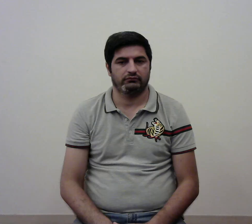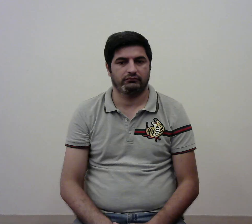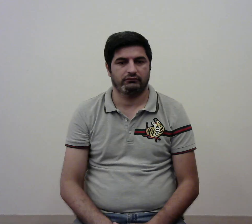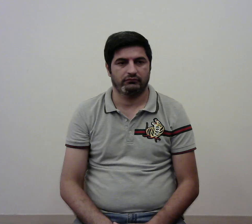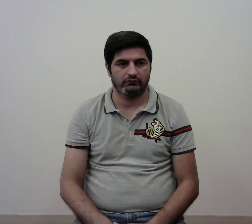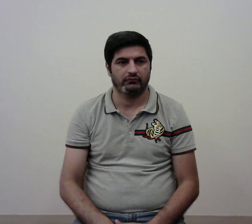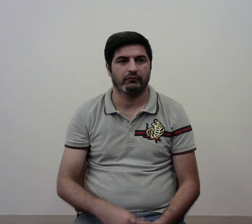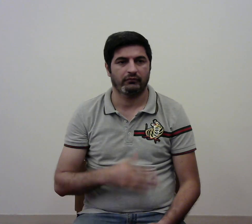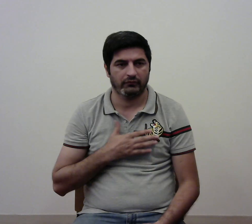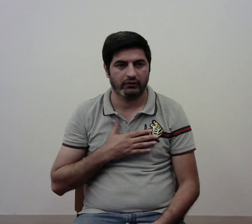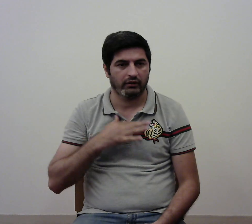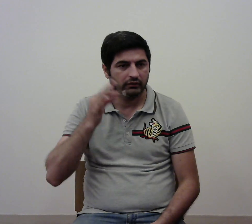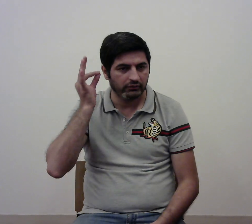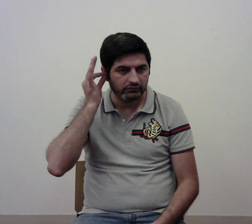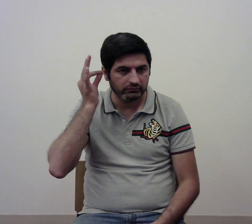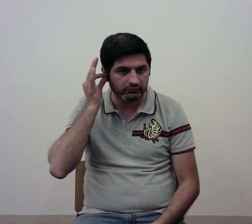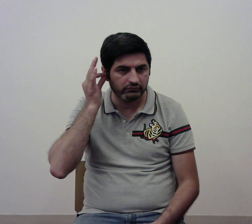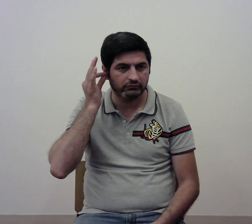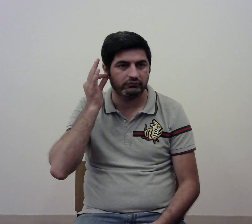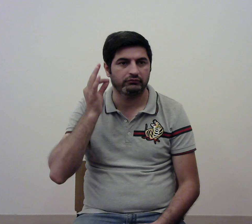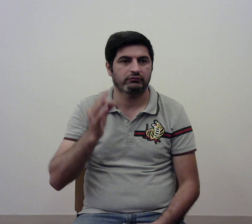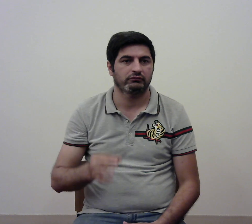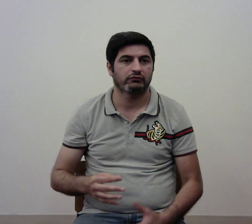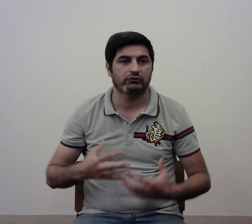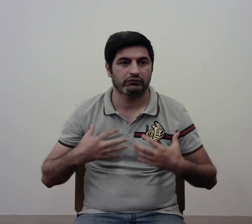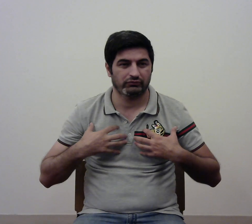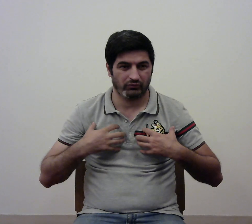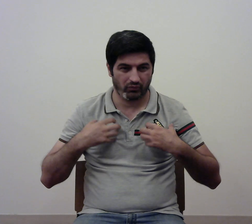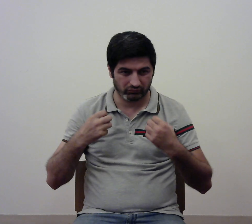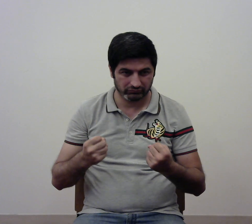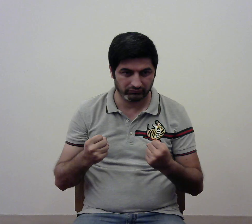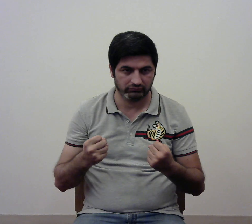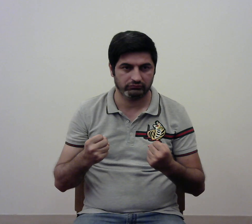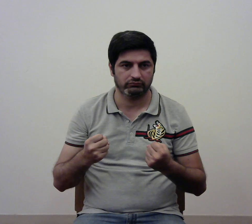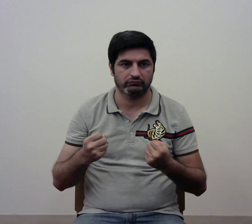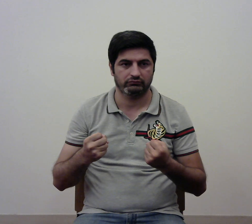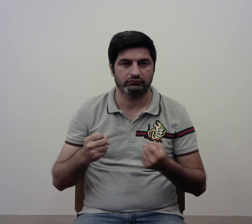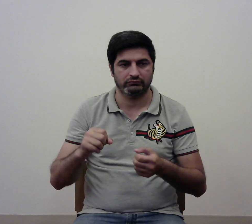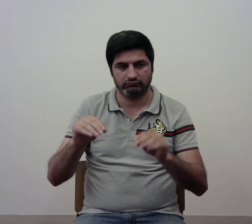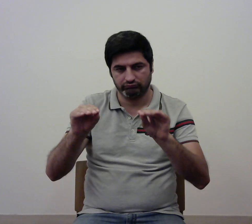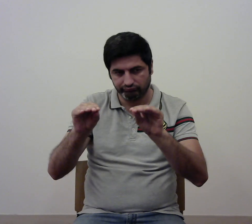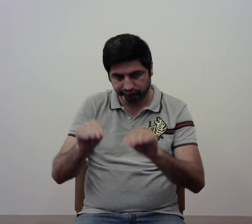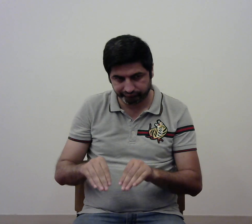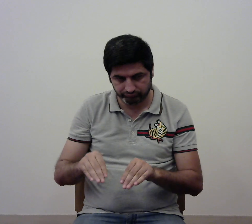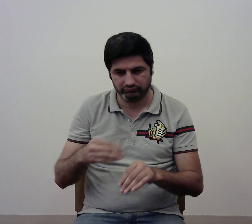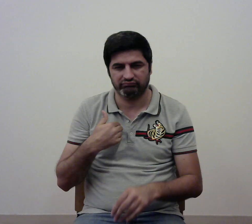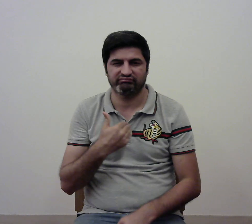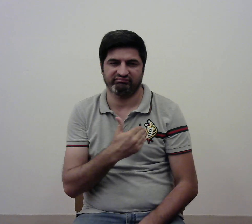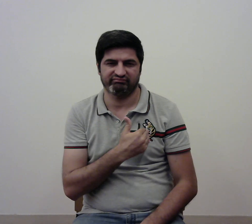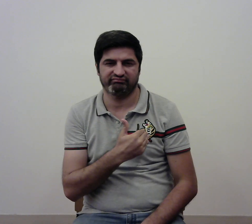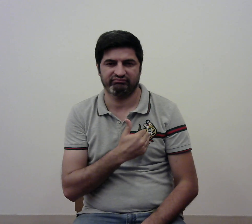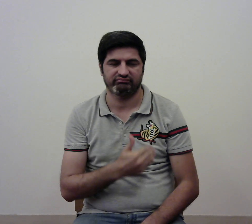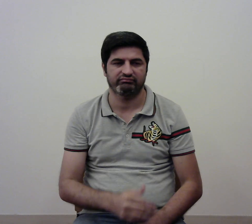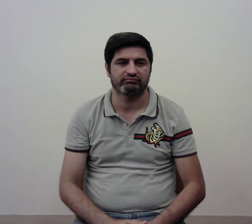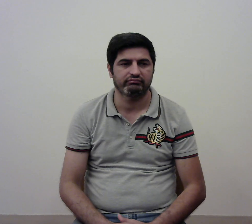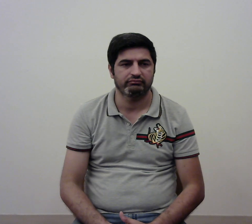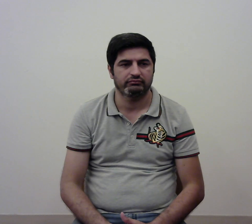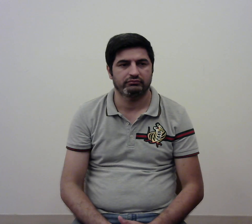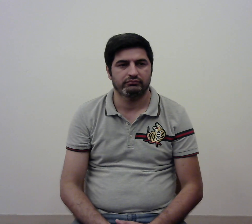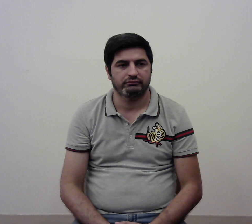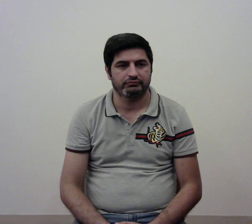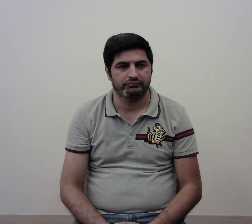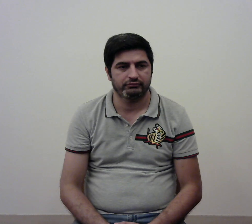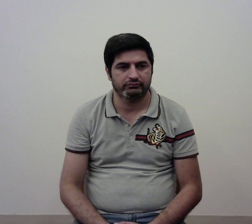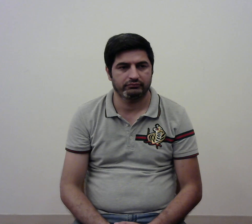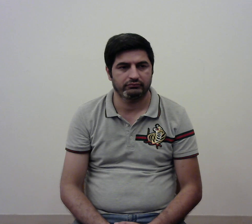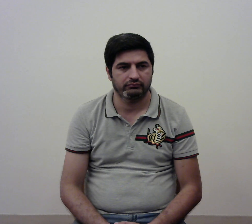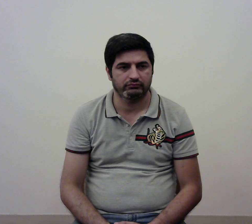Mən həkimin qəbuluna yazılmaq istəyirəm